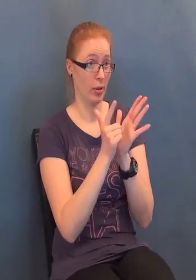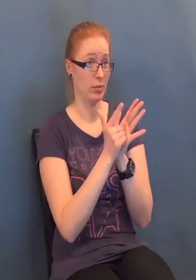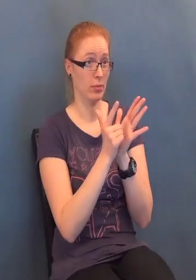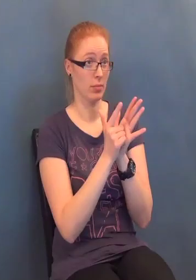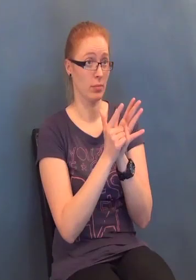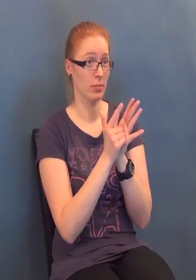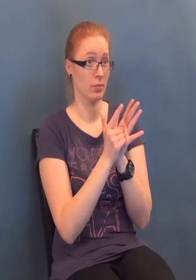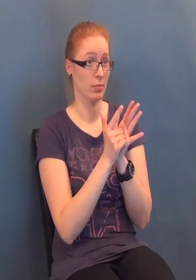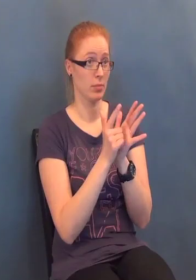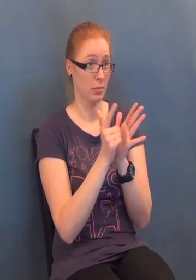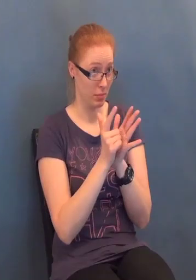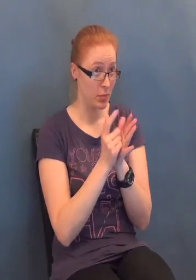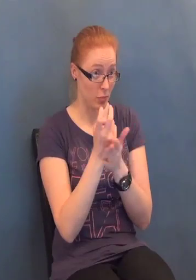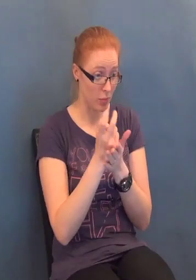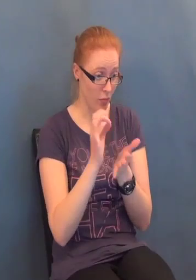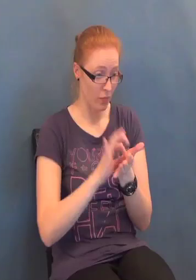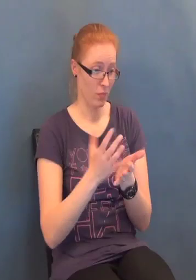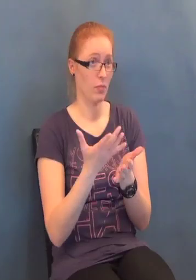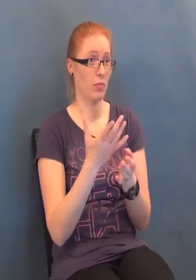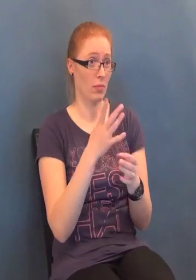Siedemnastego lutego. Akurat.